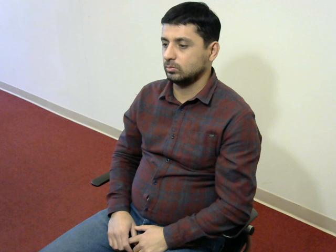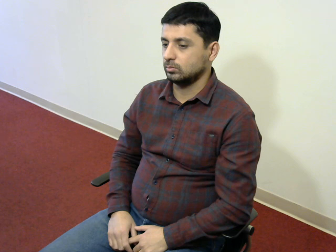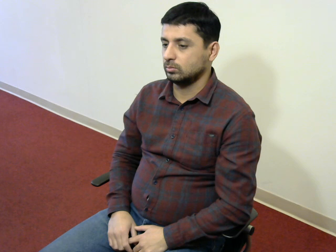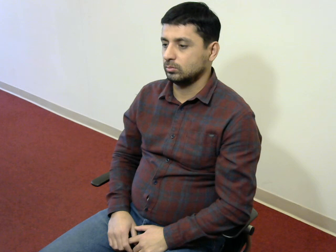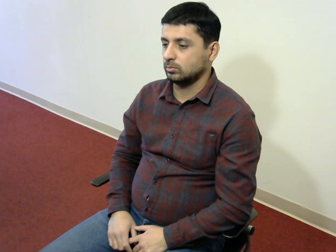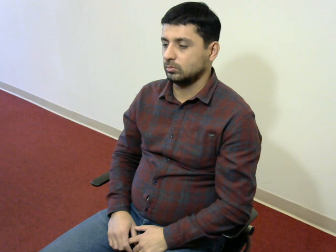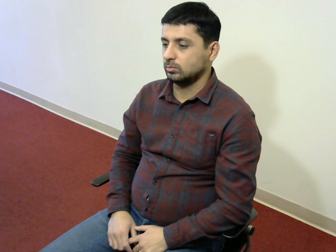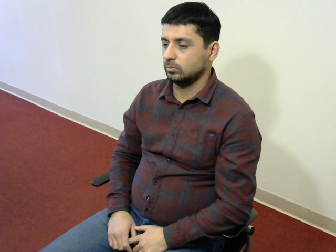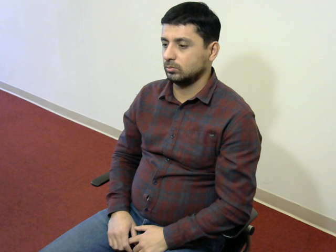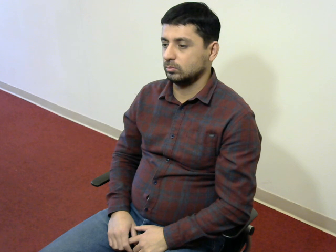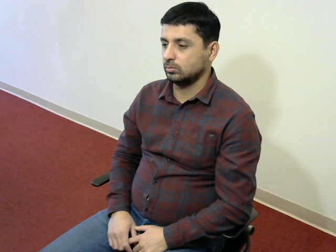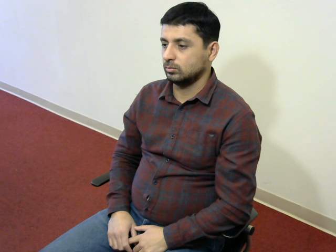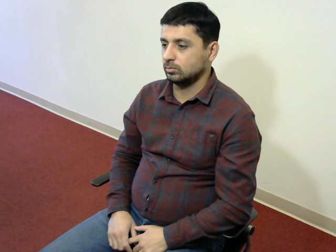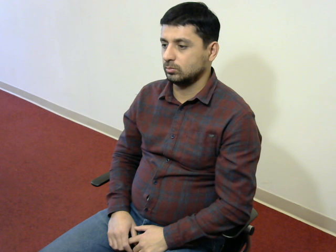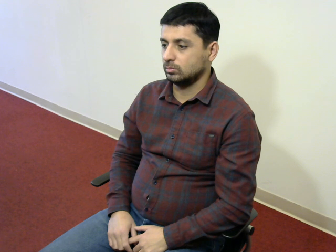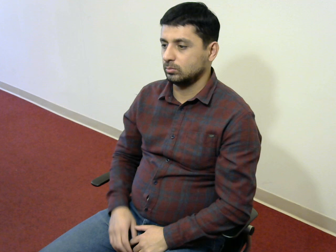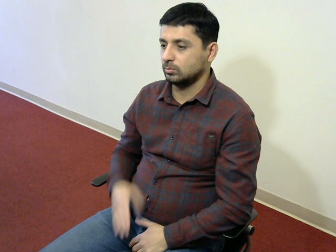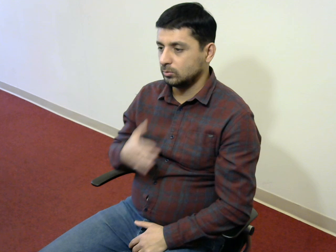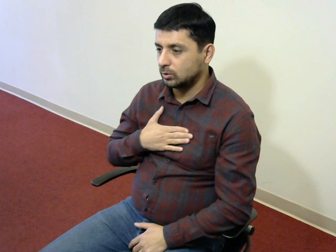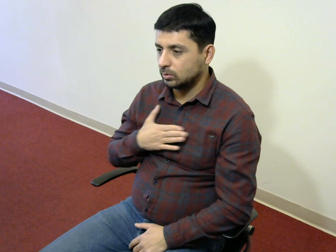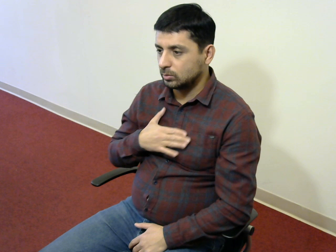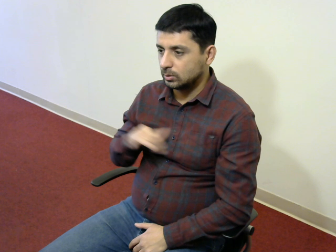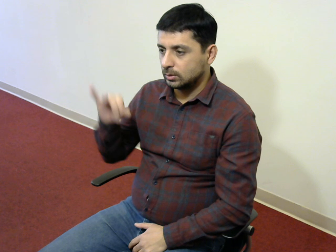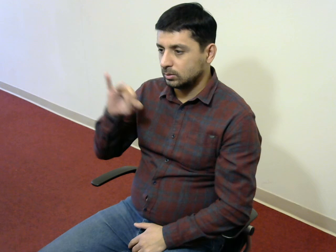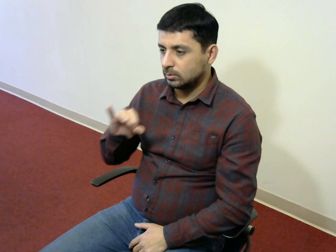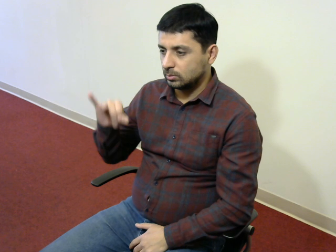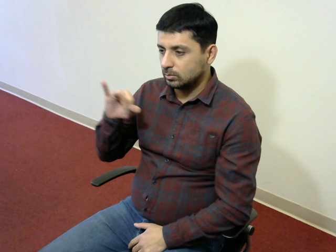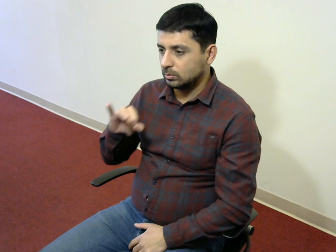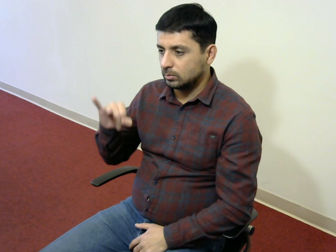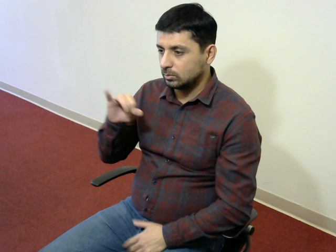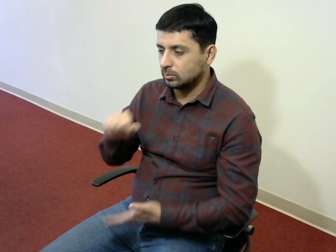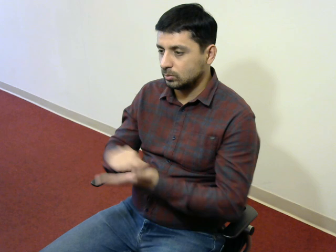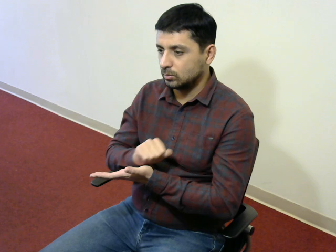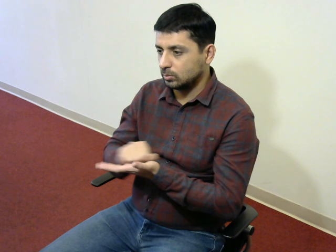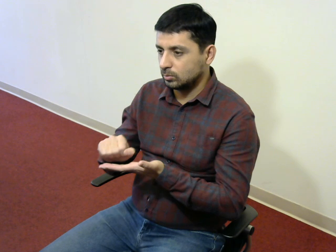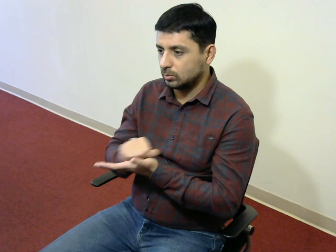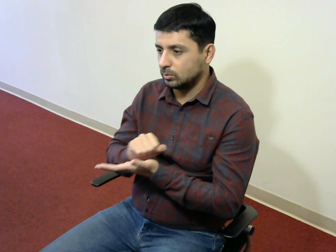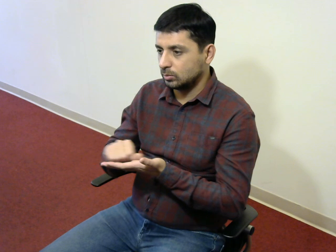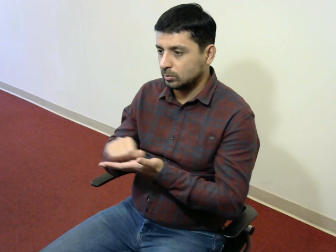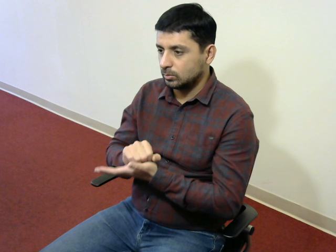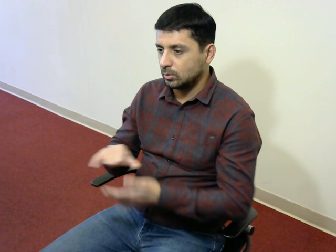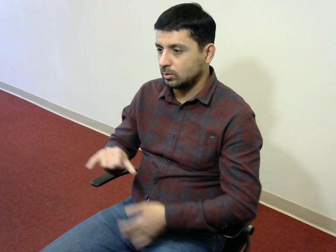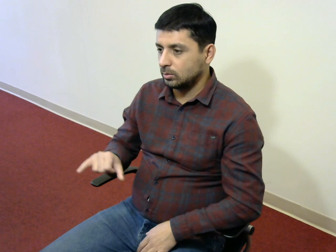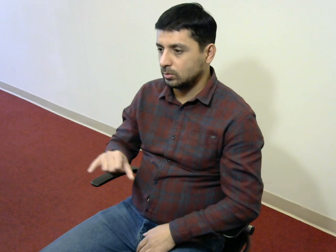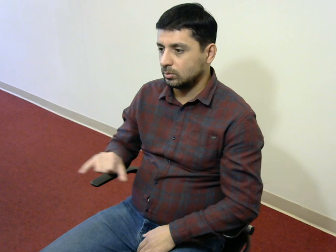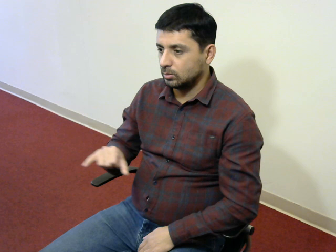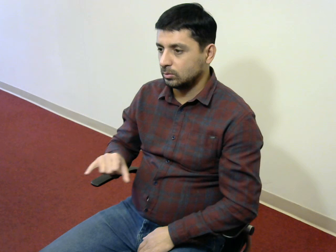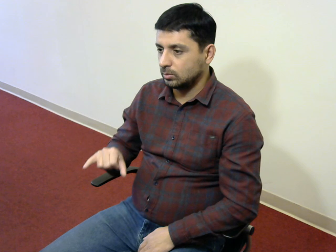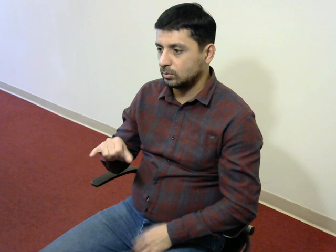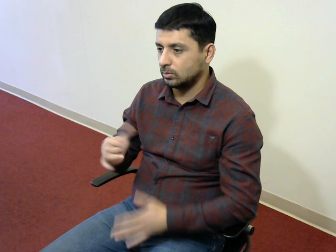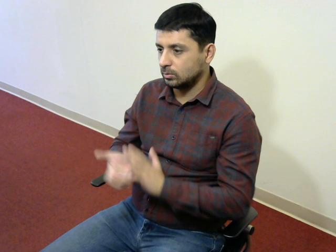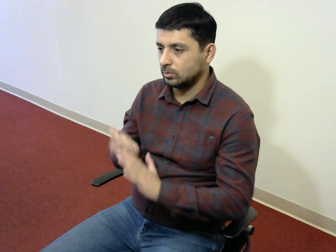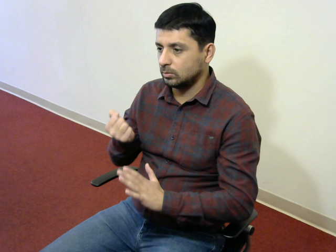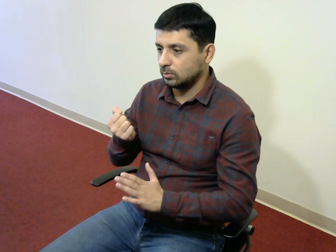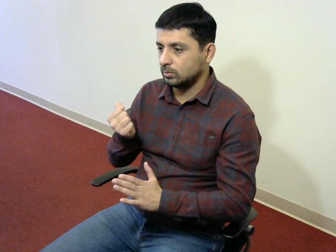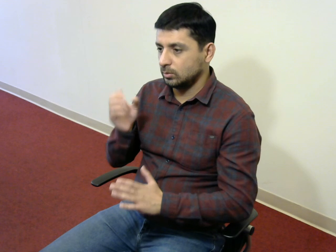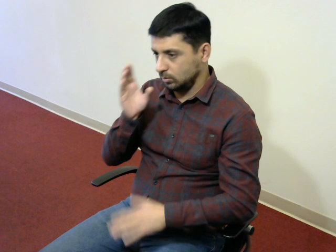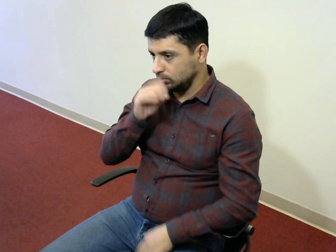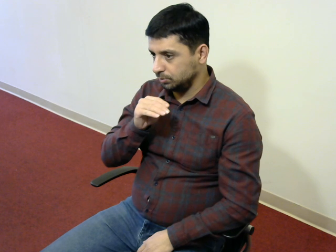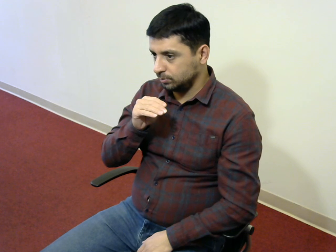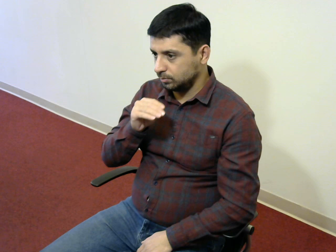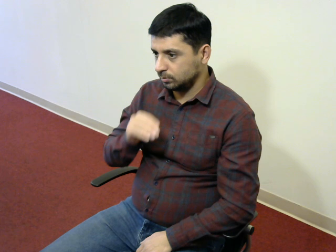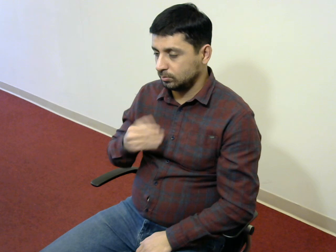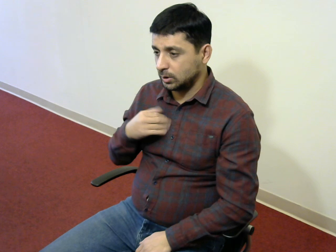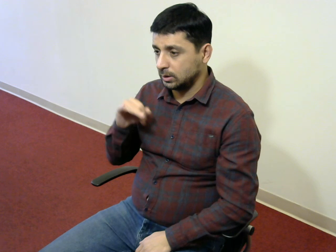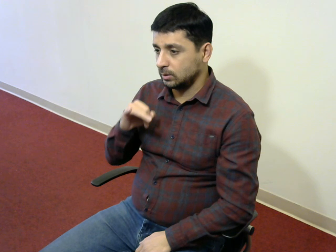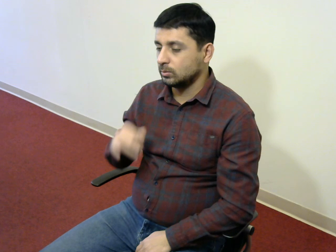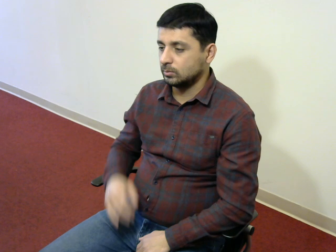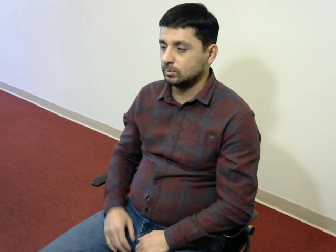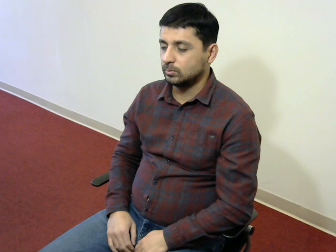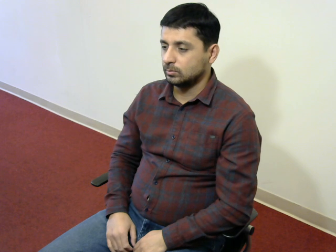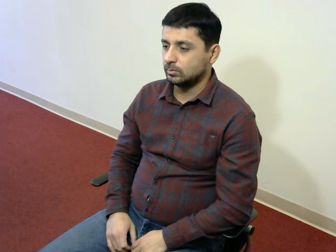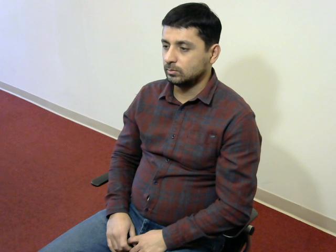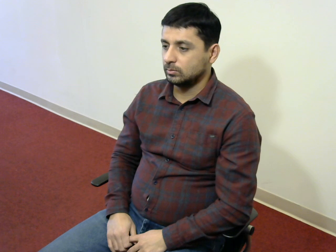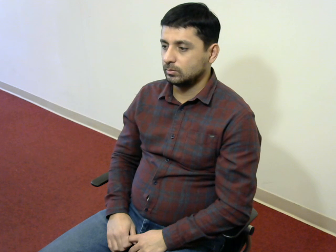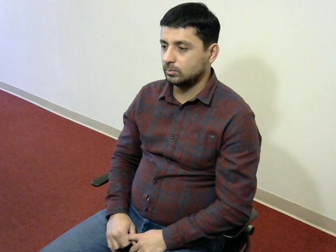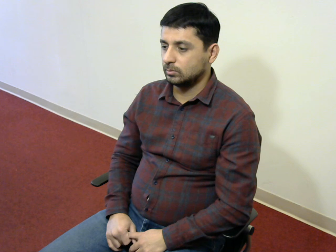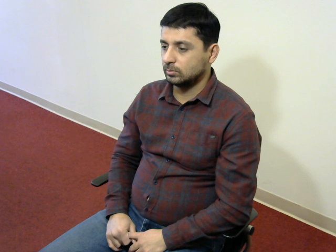Mən tarix sənədləri hardan götürə bilərəm?